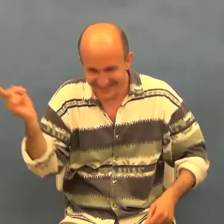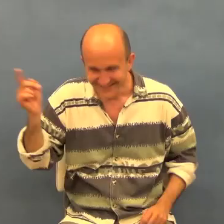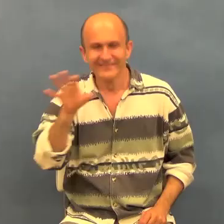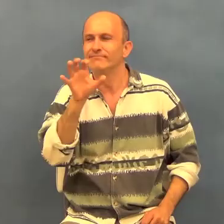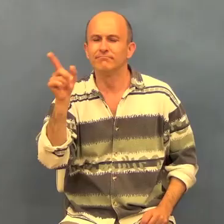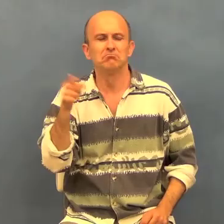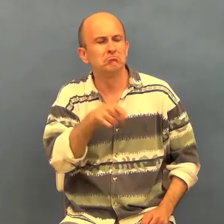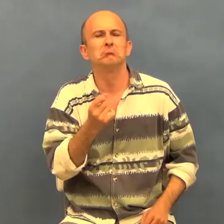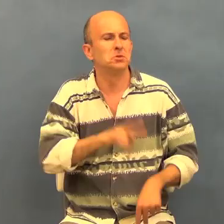Policjant patrzy, co on robi.